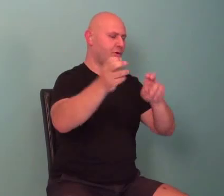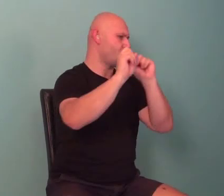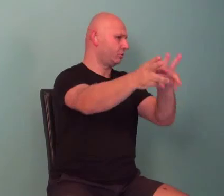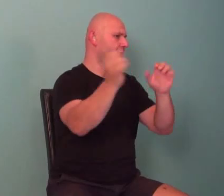OK.